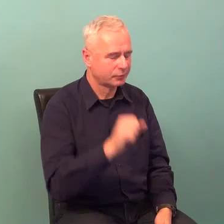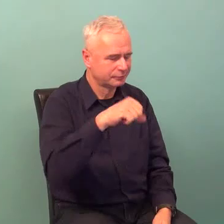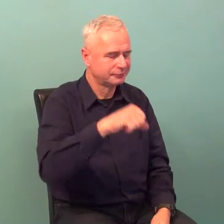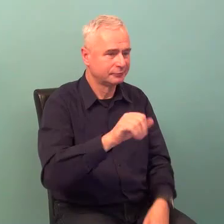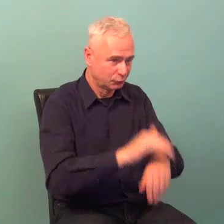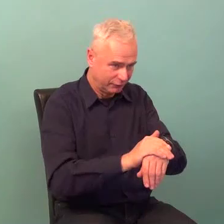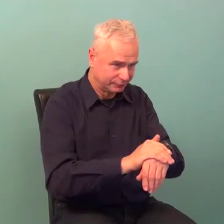Zgoda?